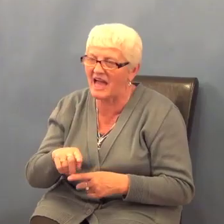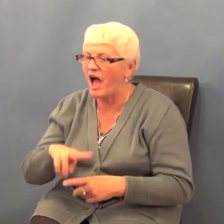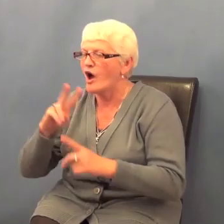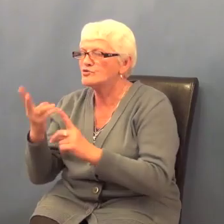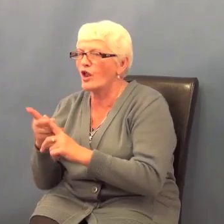Na drugim...